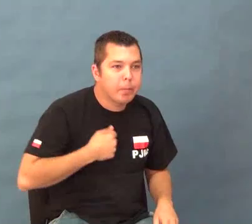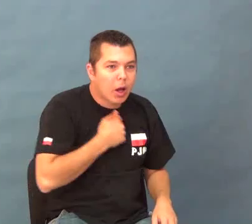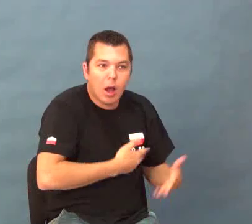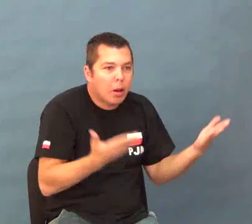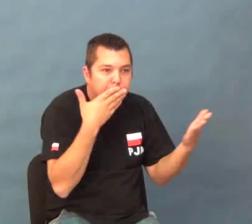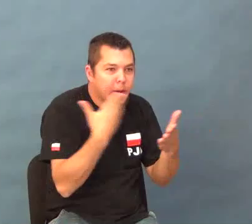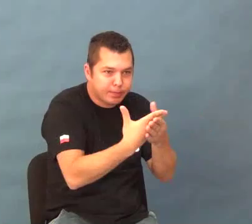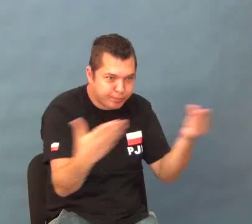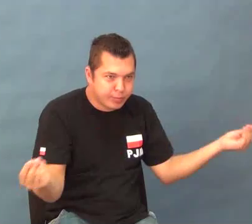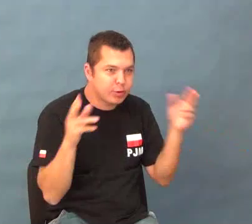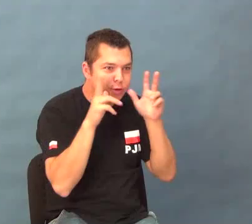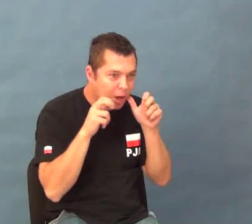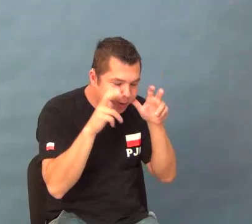Nie ma żaby, zniknęła.